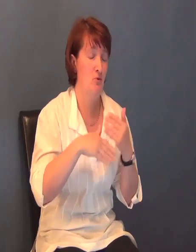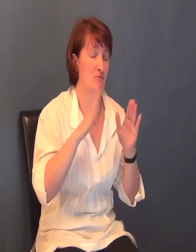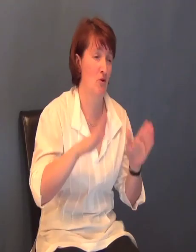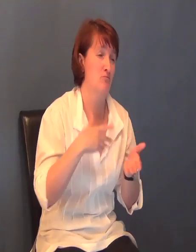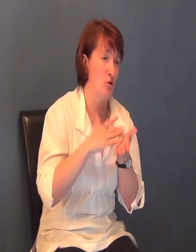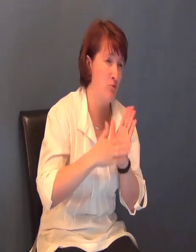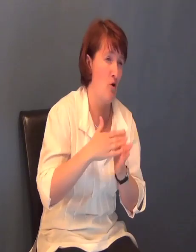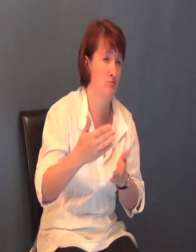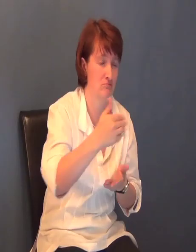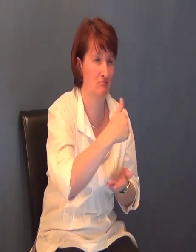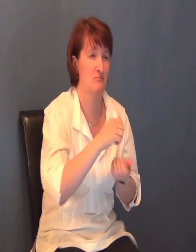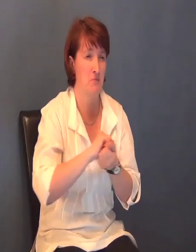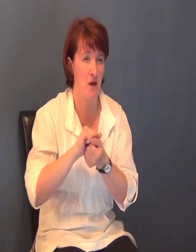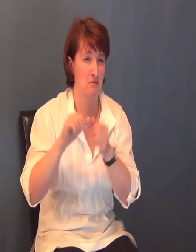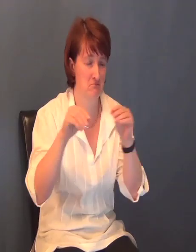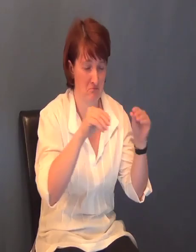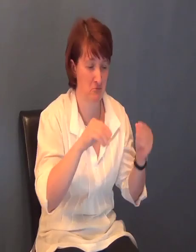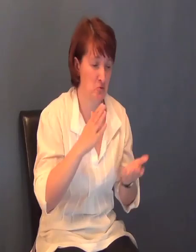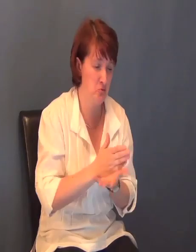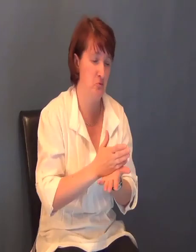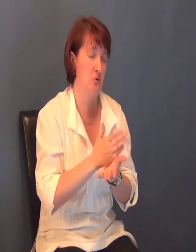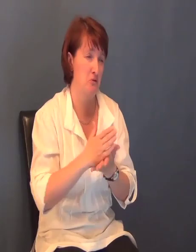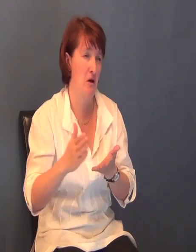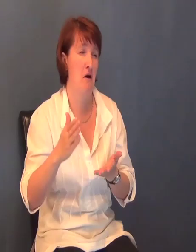A po zakupach robię porządki, pranie i wieszam je i już.